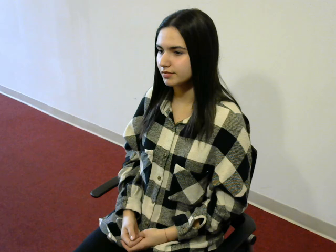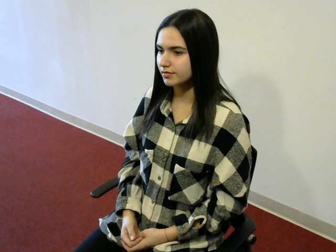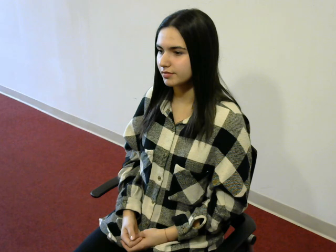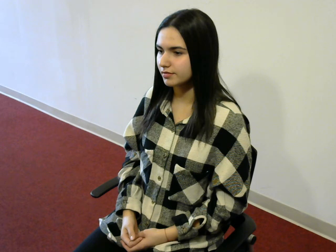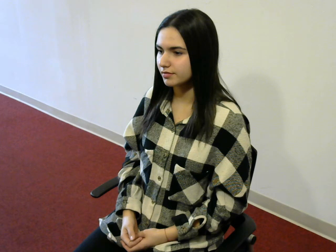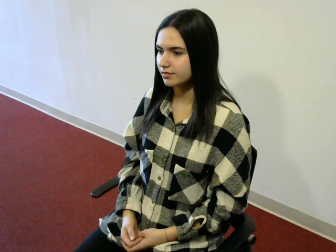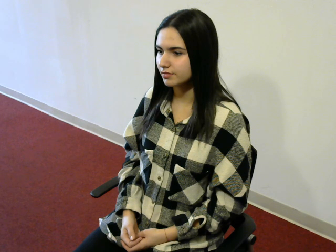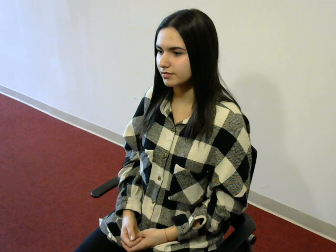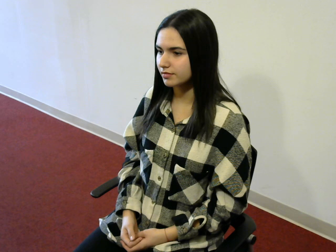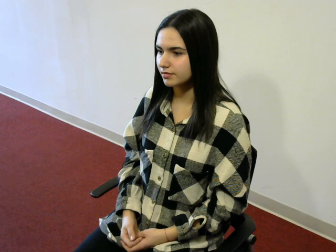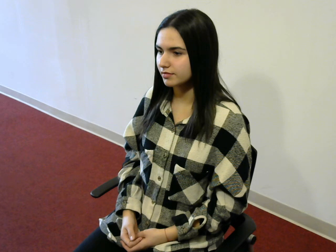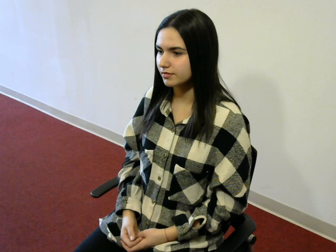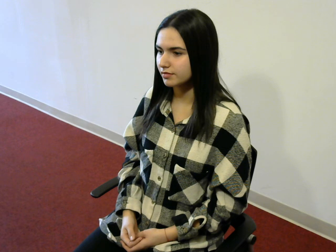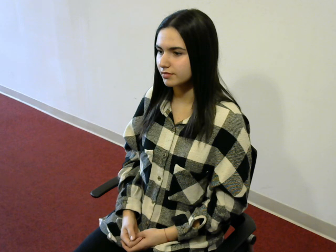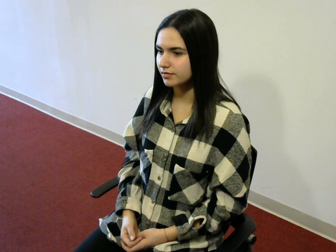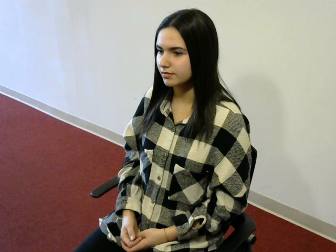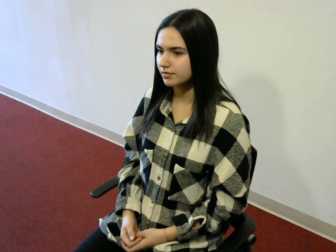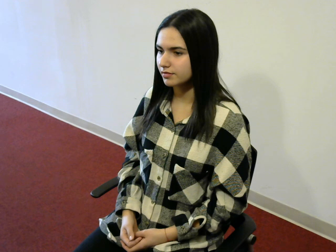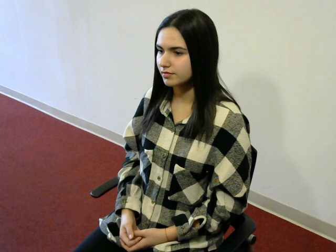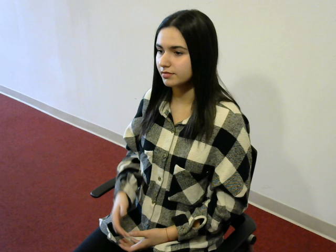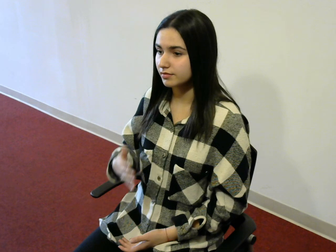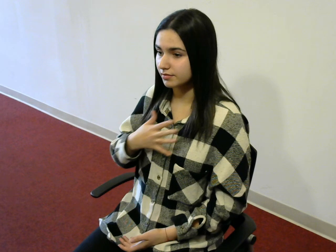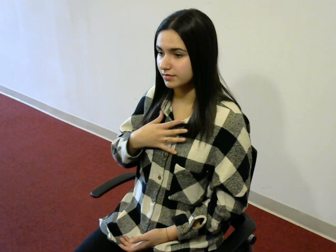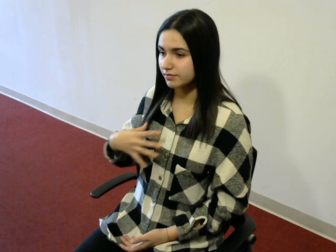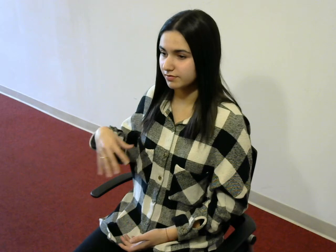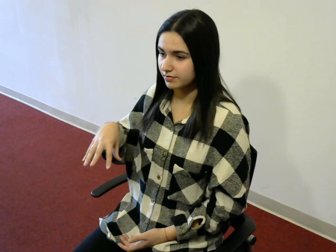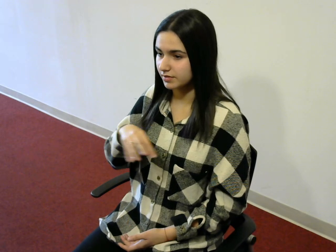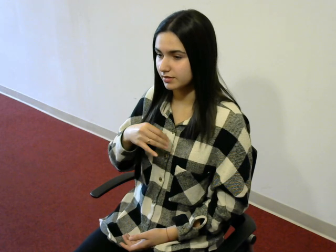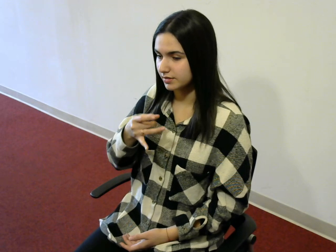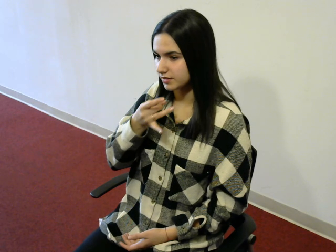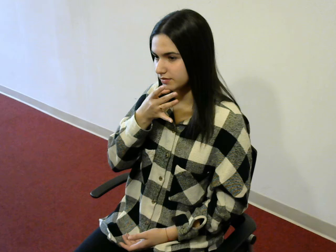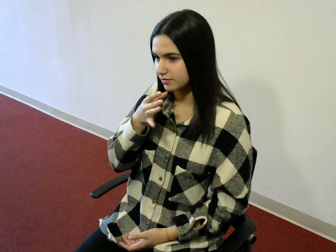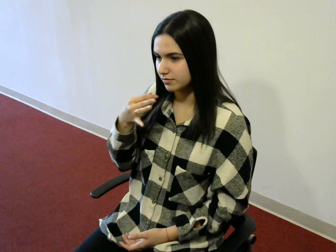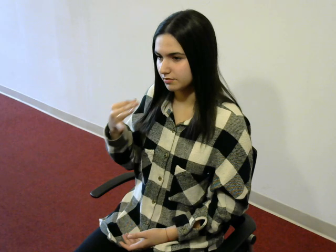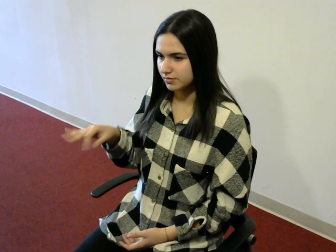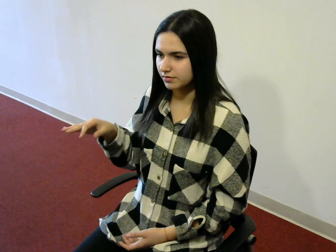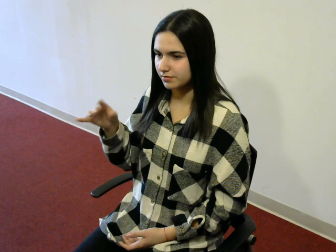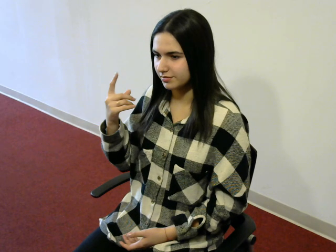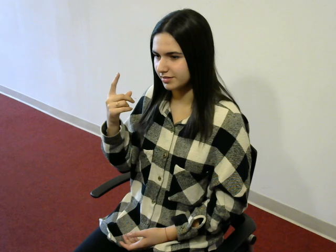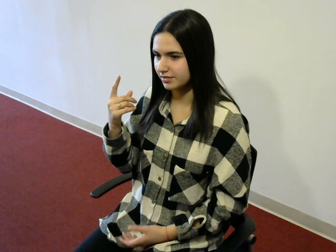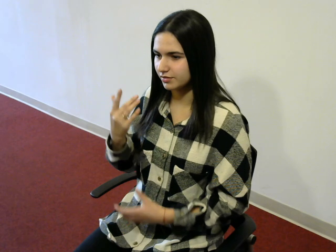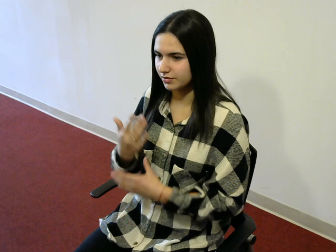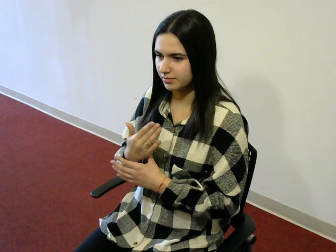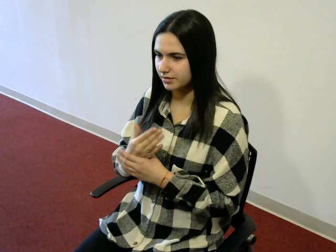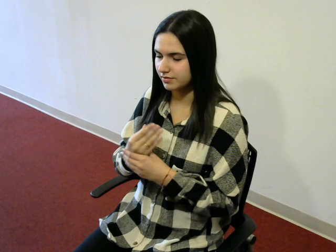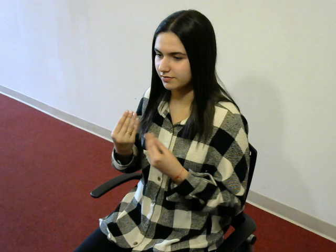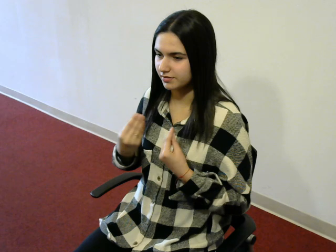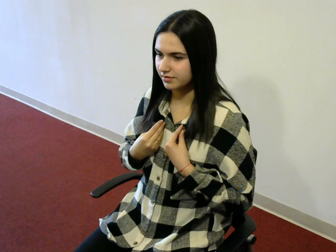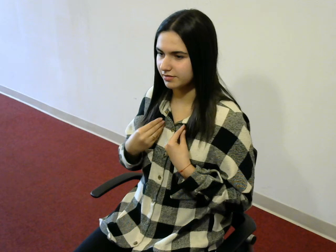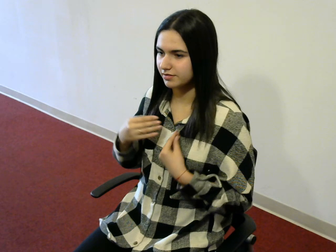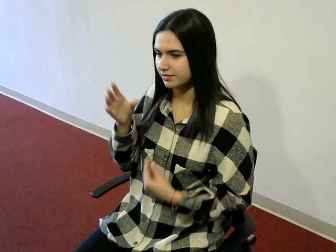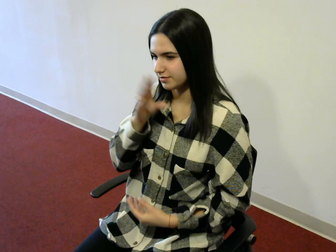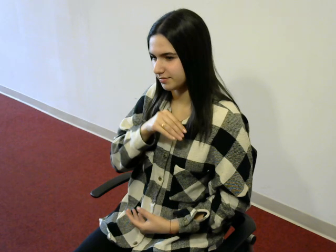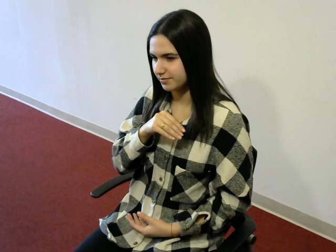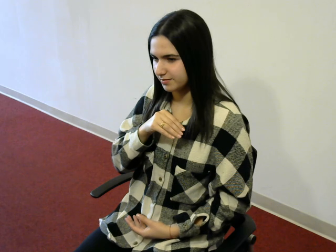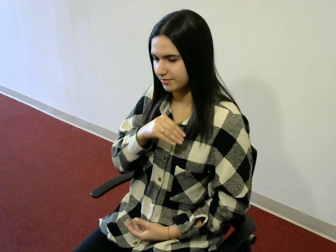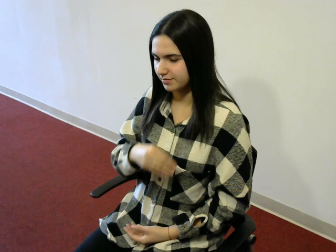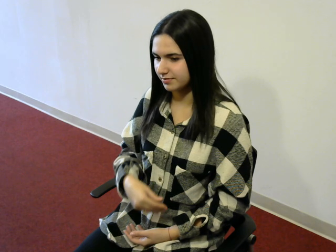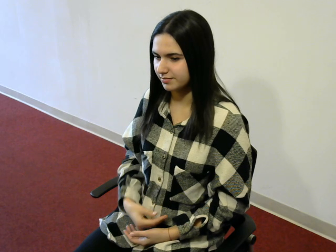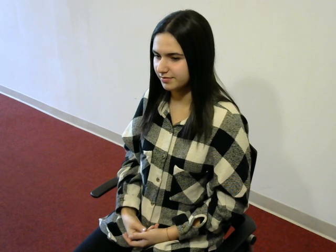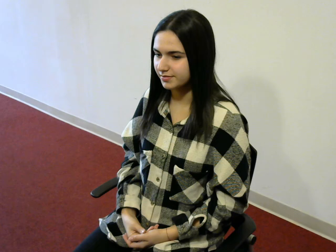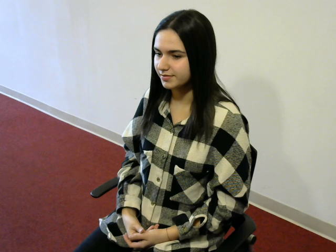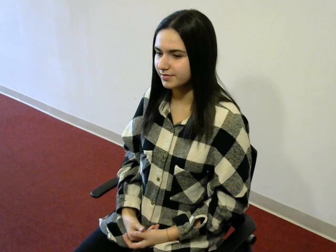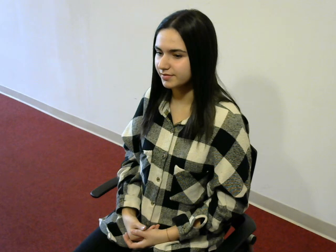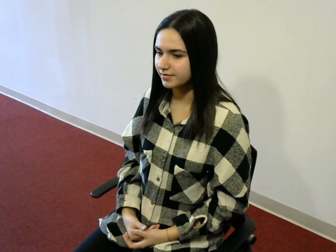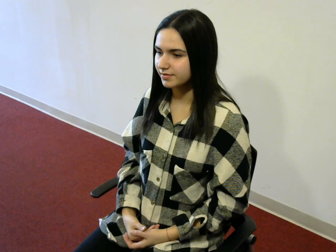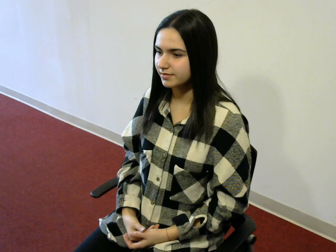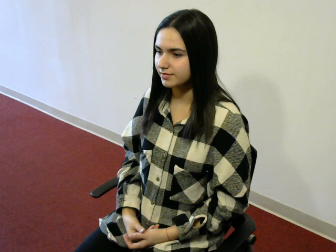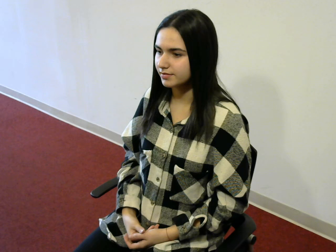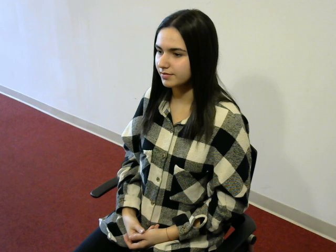Bizə hər hansı bir yardım düşürmü?